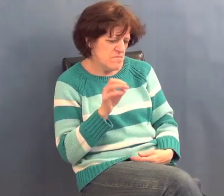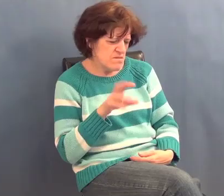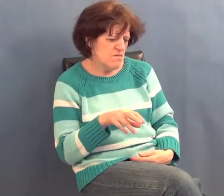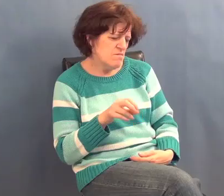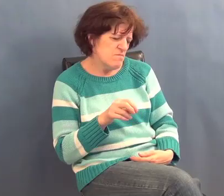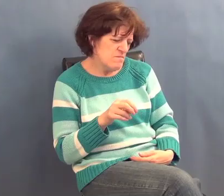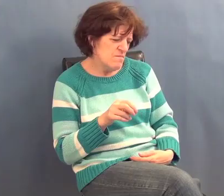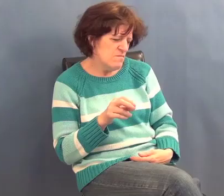Tak, można.